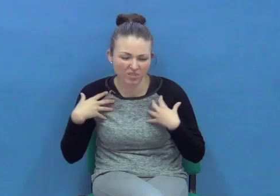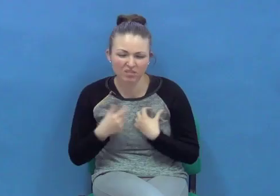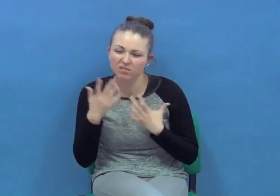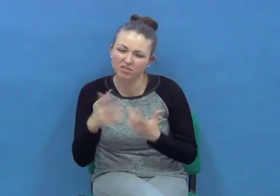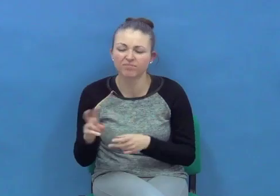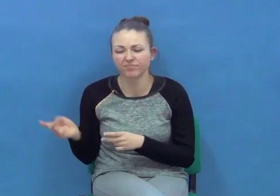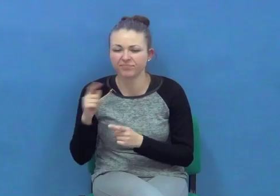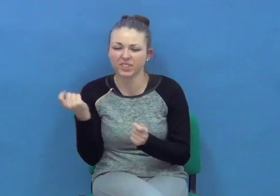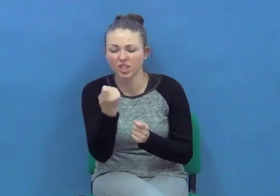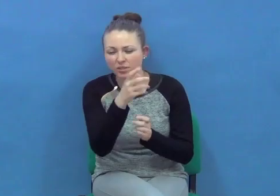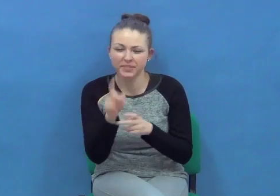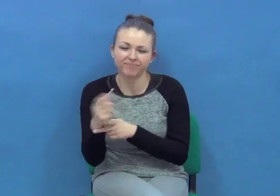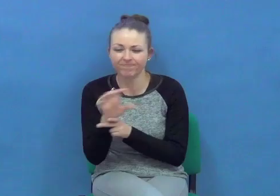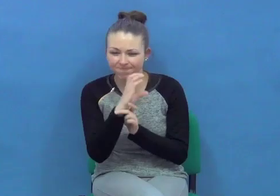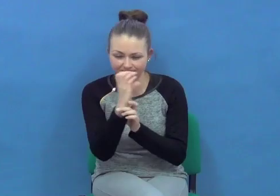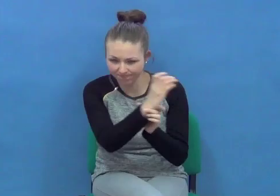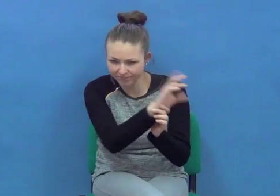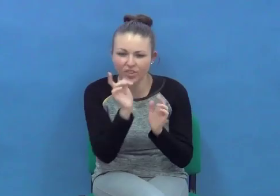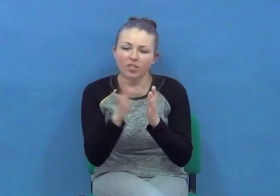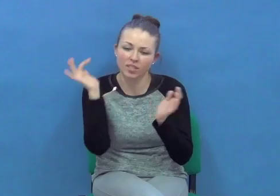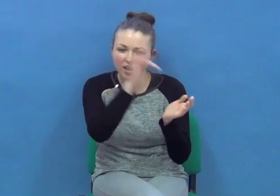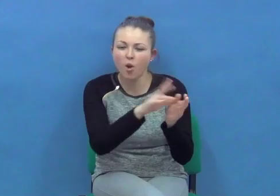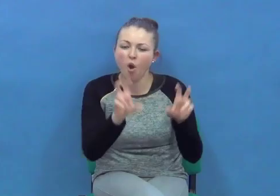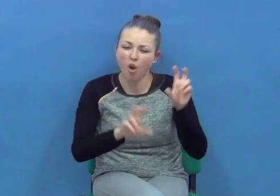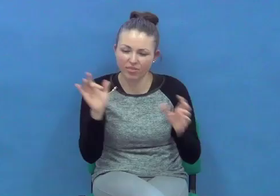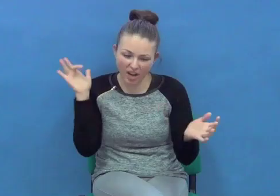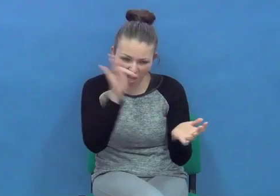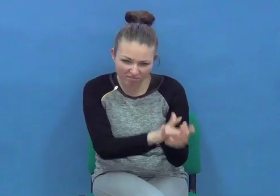Chcieli jechać do hotelu. Dojechali.